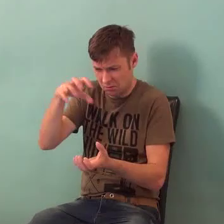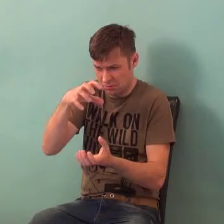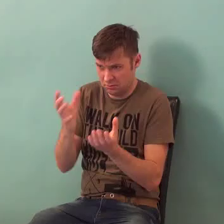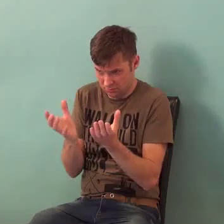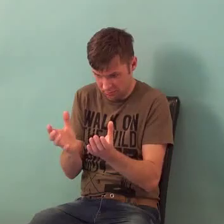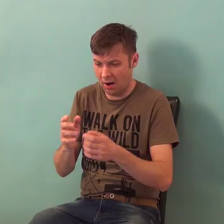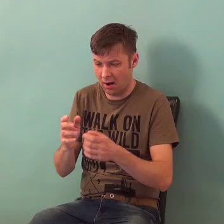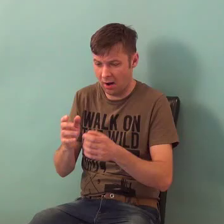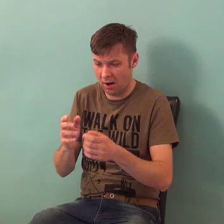Ktoś stawia miskę.